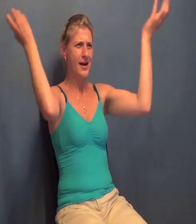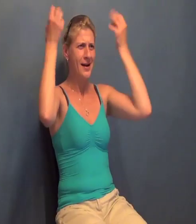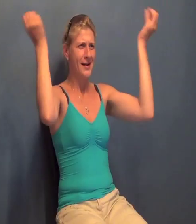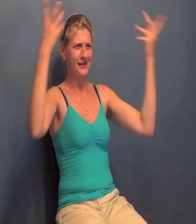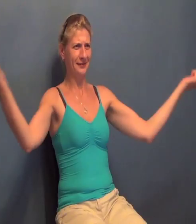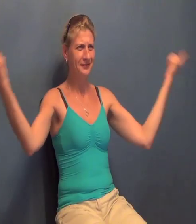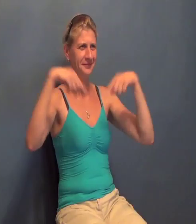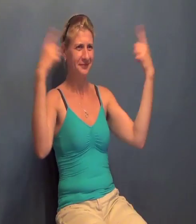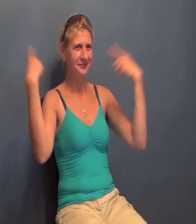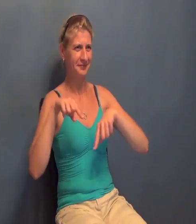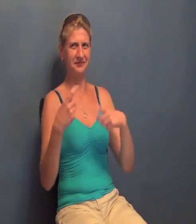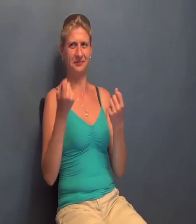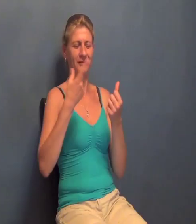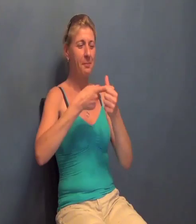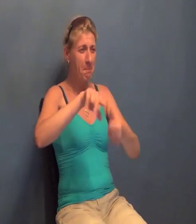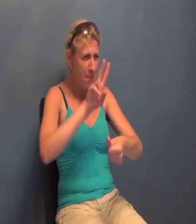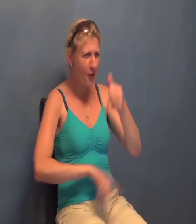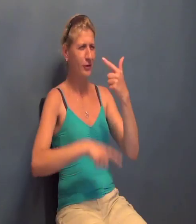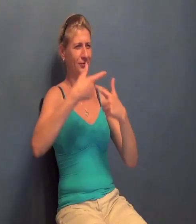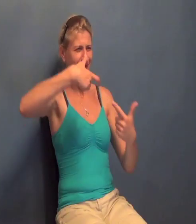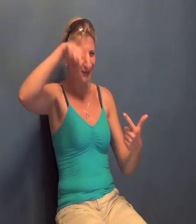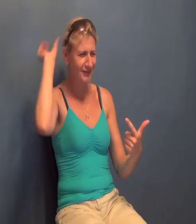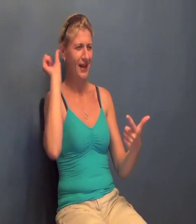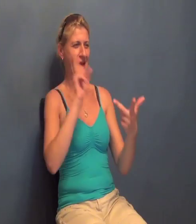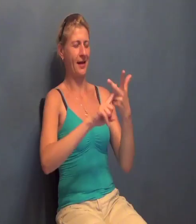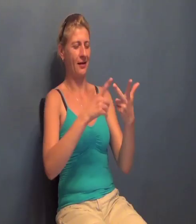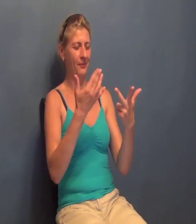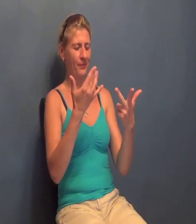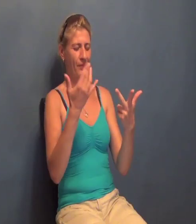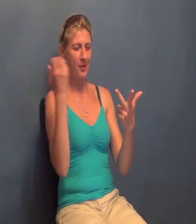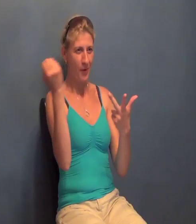Przyjeżdżają policja, straż, pogotowie ratunkowe, dziwne.